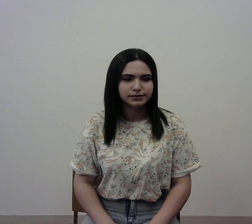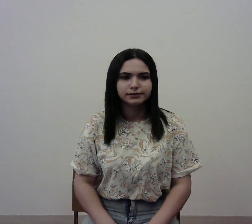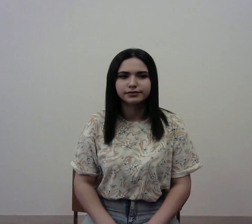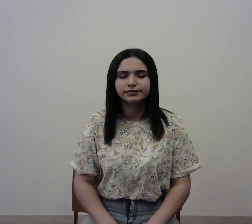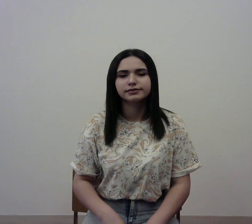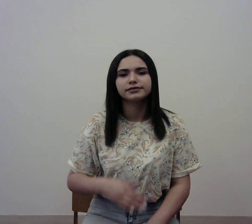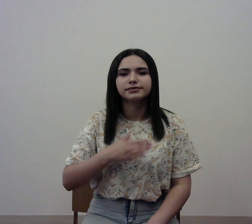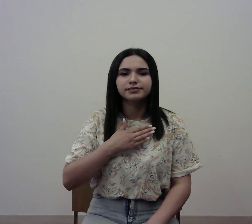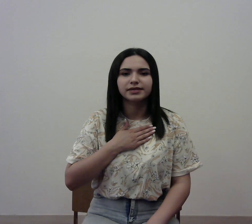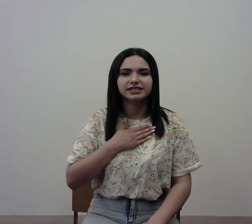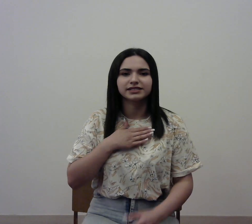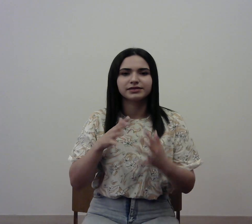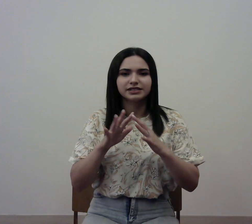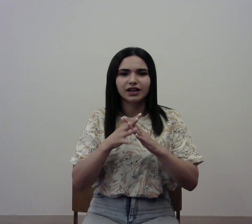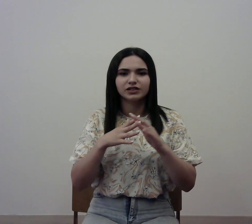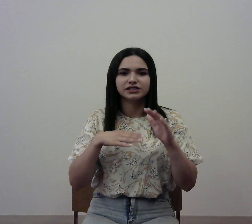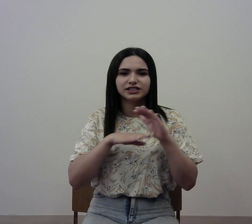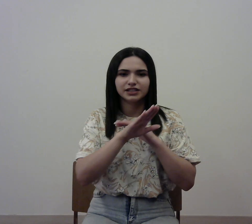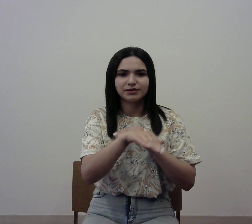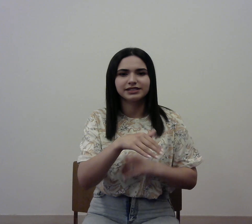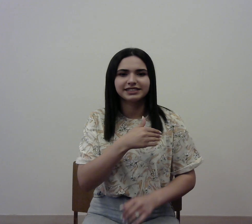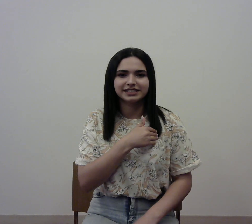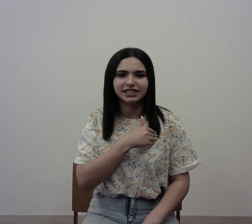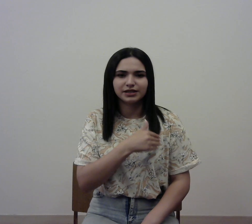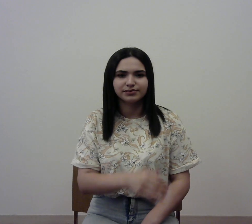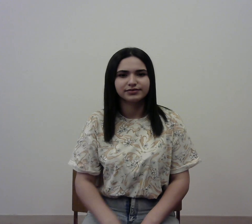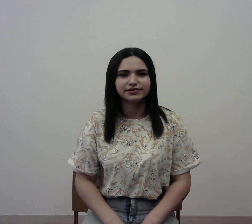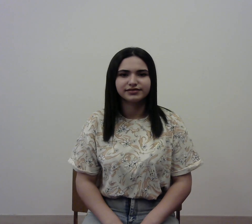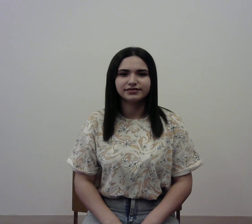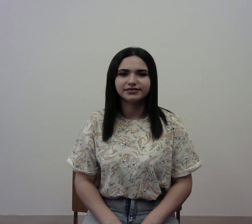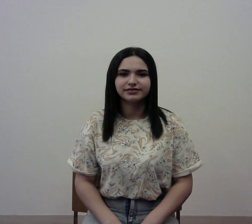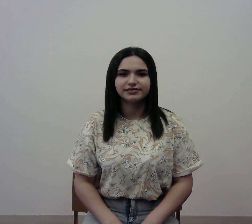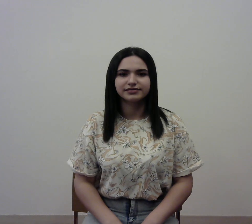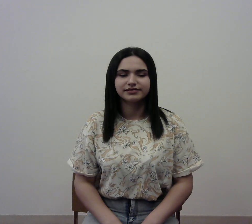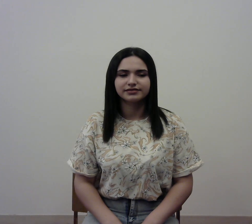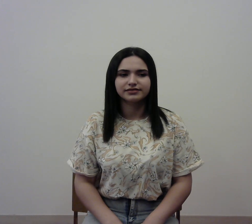Mən kəndə getmək istəyirəm